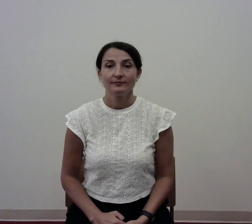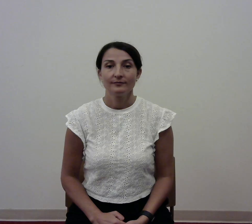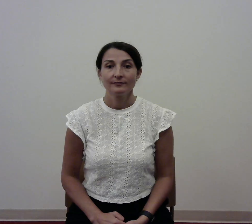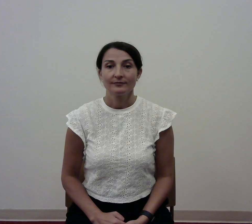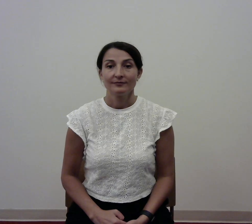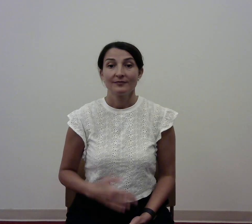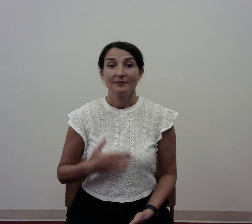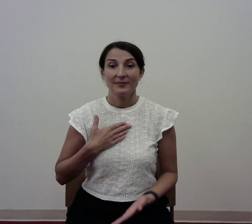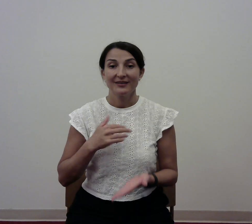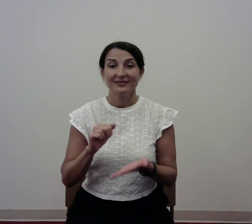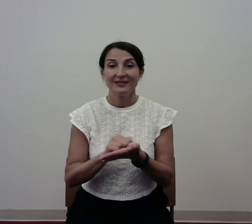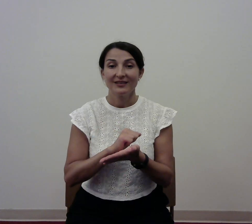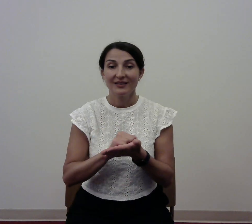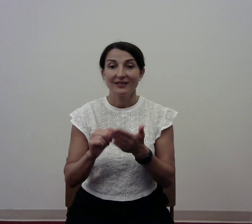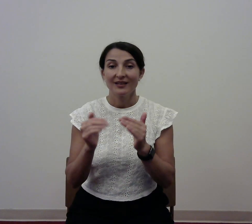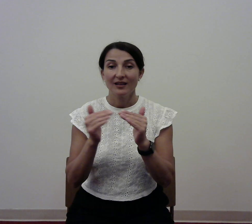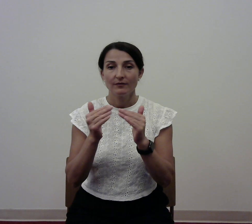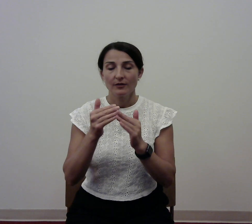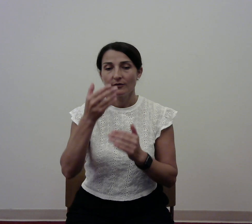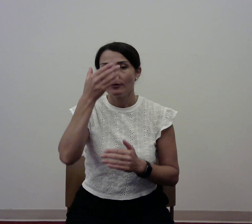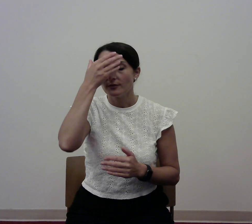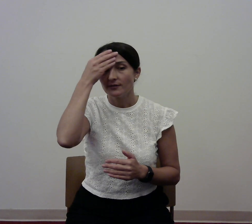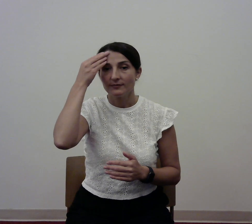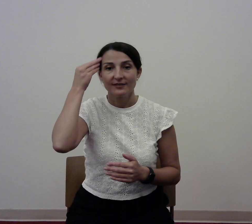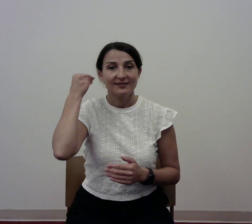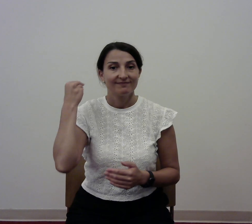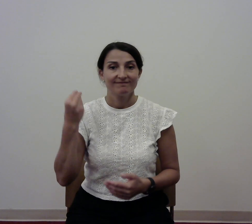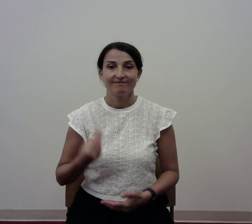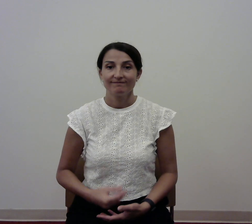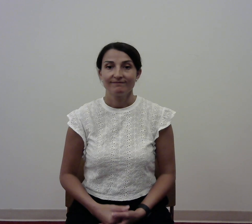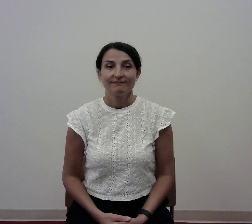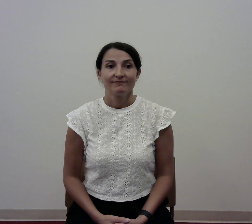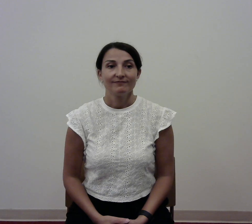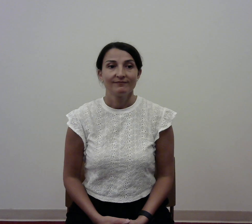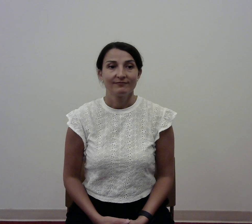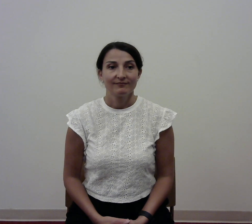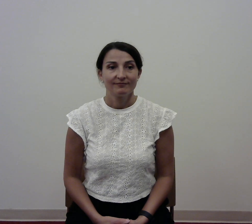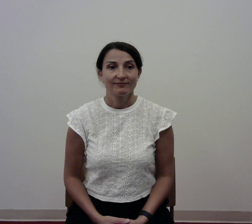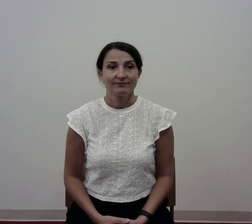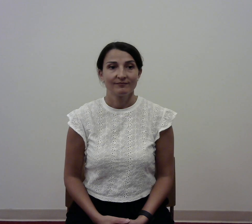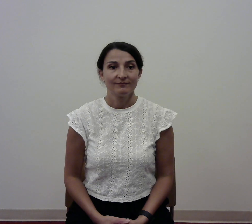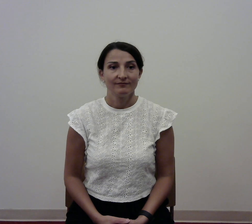Mən sənədlərimi evdə unutmuşam